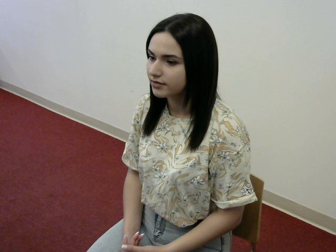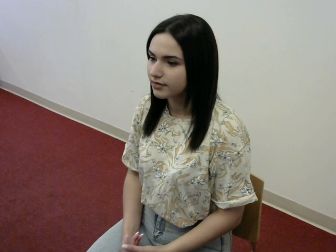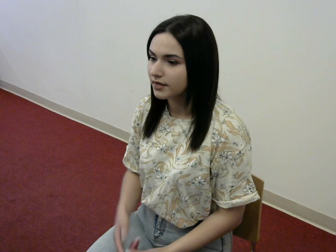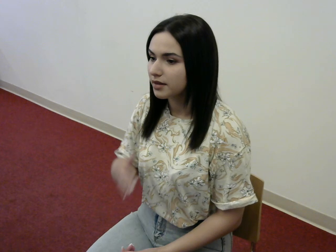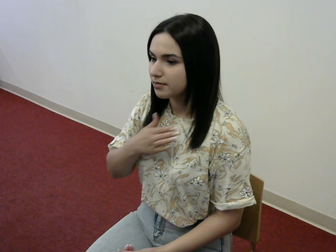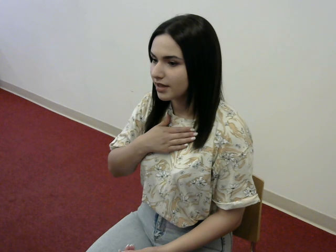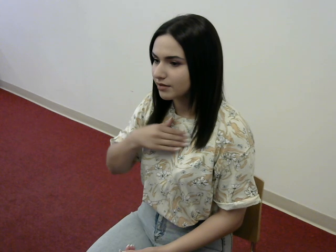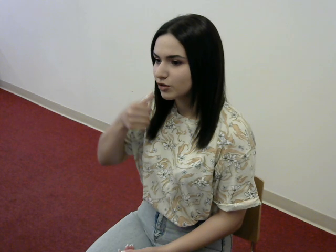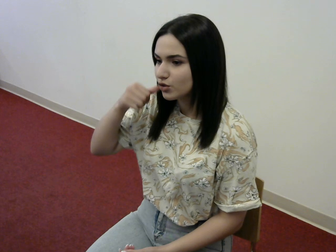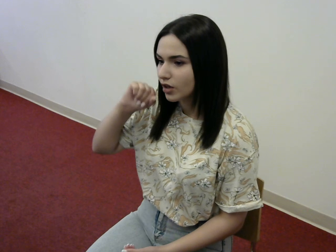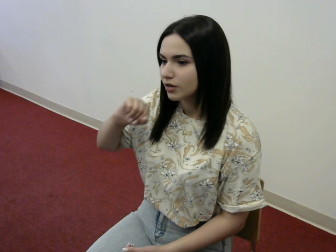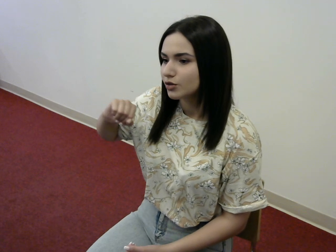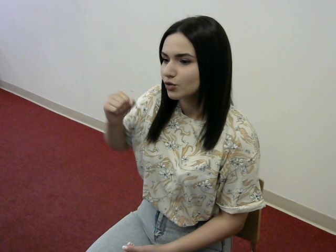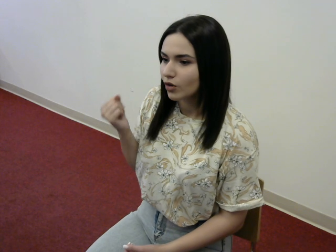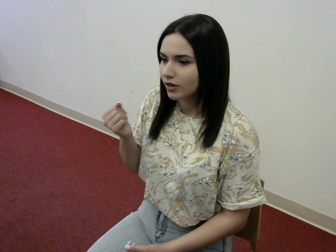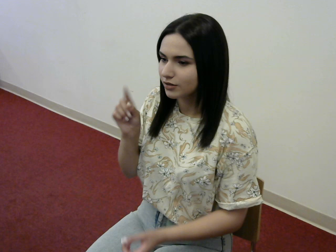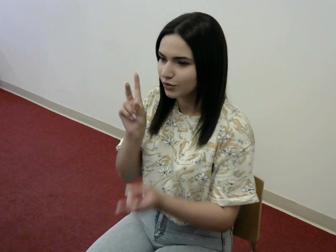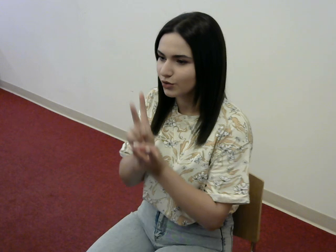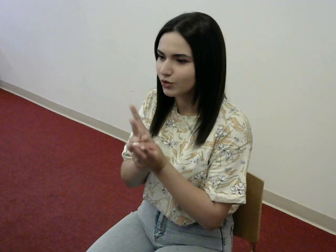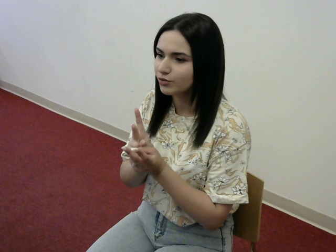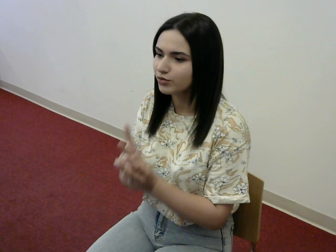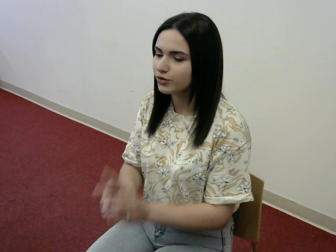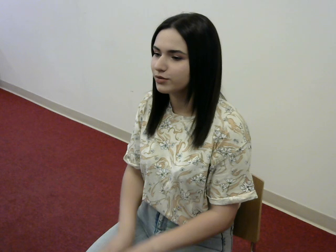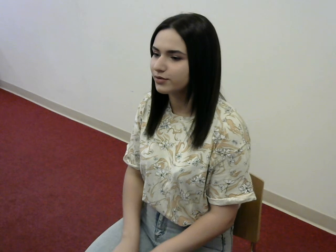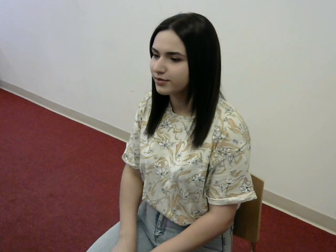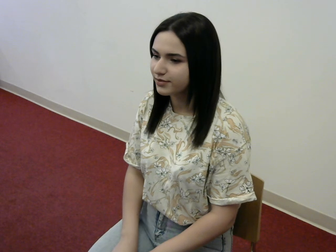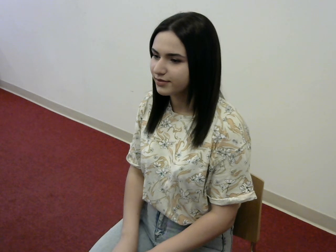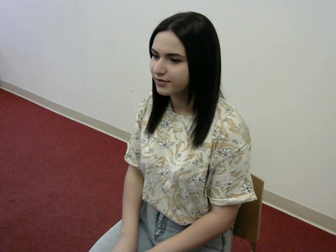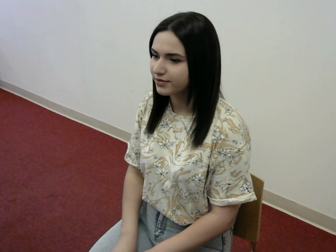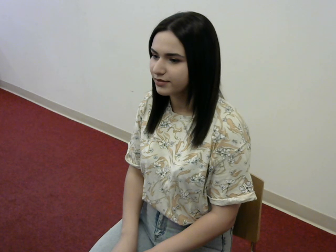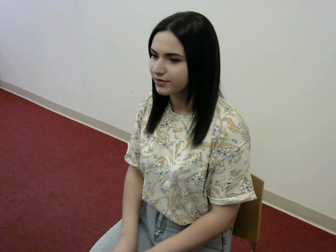Mən dünən dostlarımla görüşmüşdüm